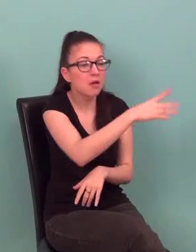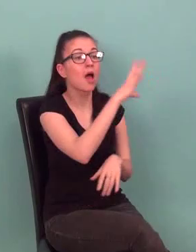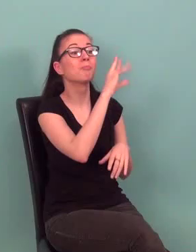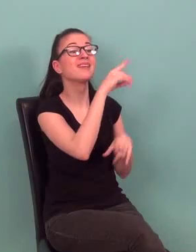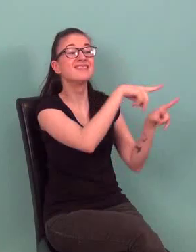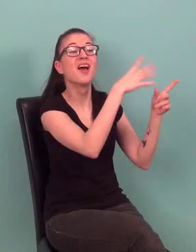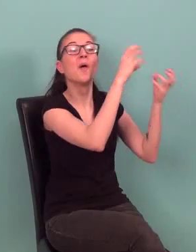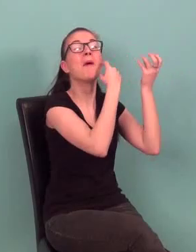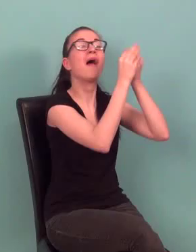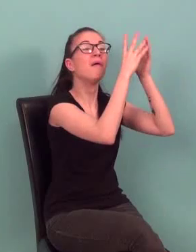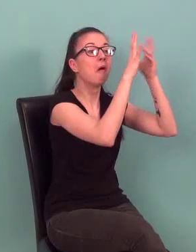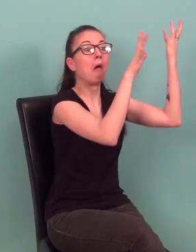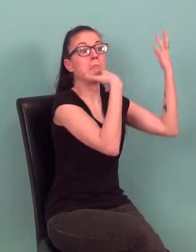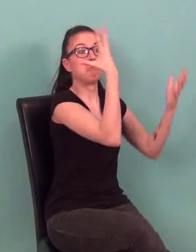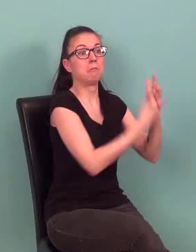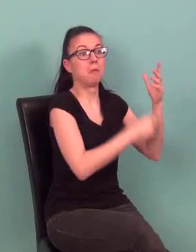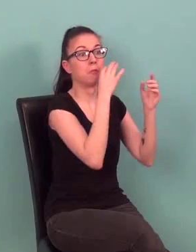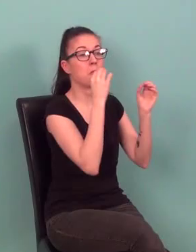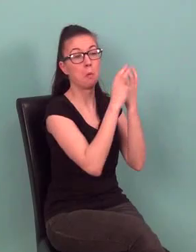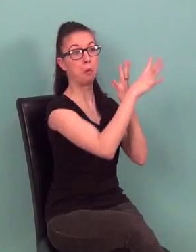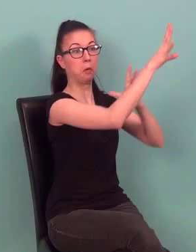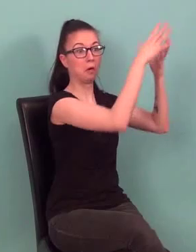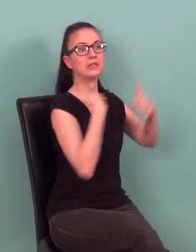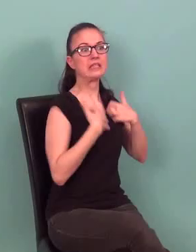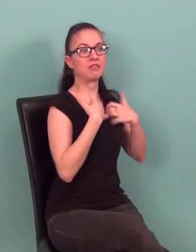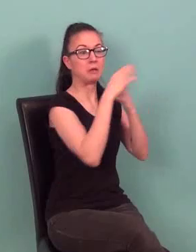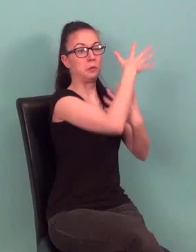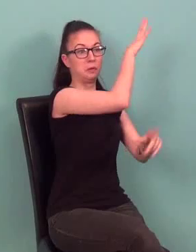Pies nadal bawi się ulem, ale pszczoły się zdenerwowały i zaczęły go gonić.